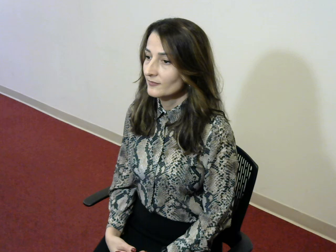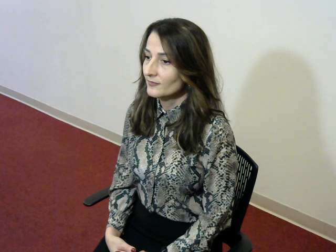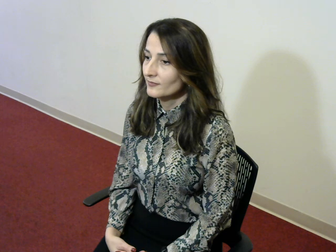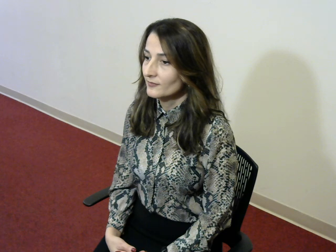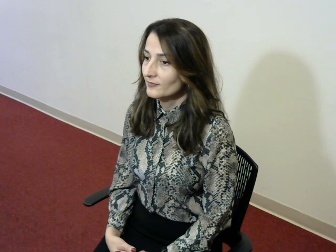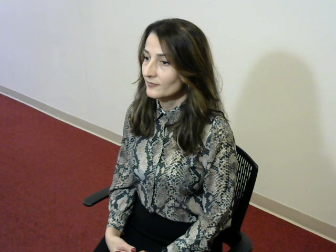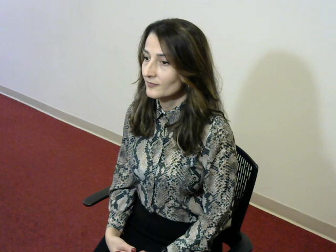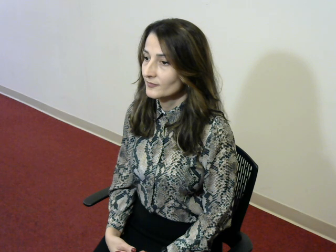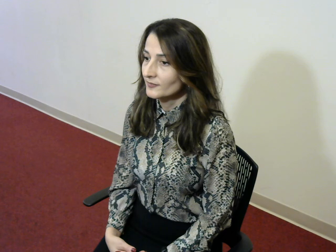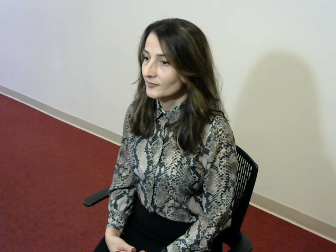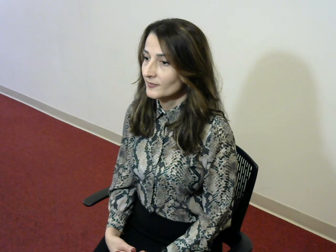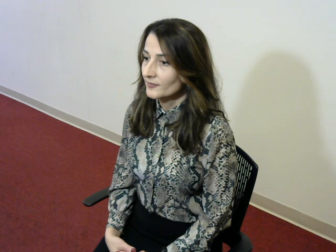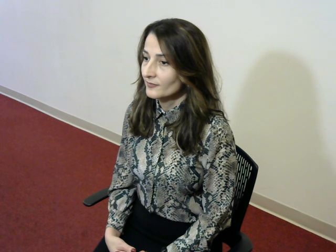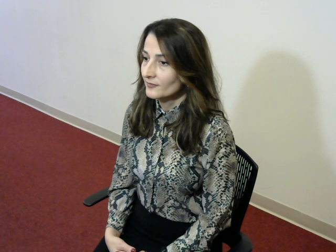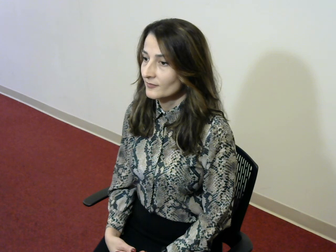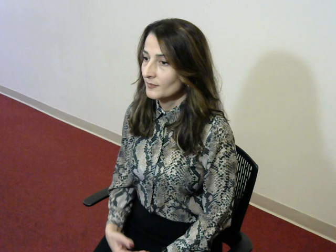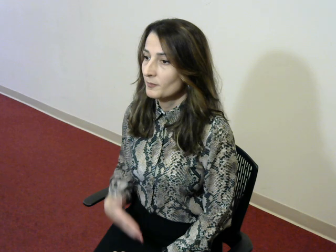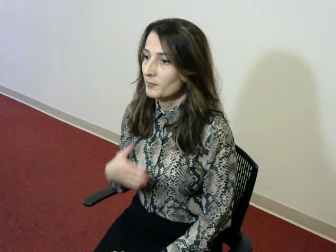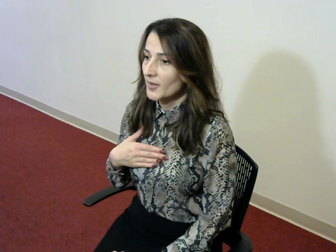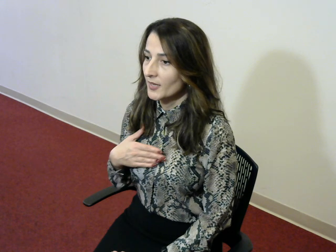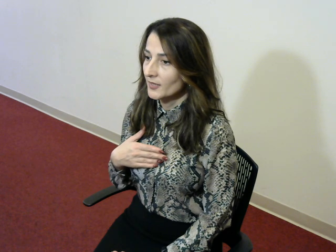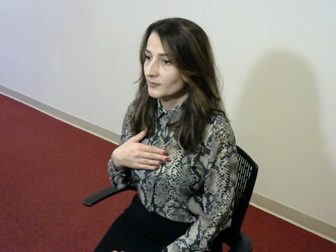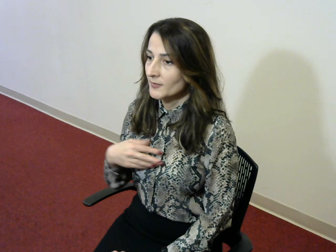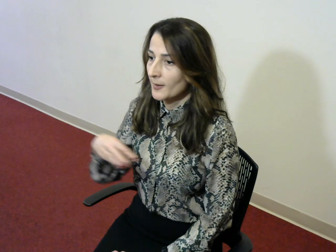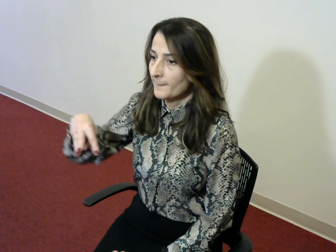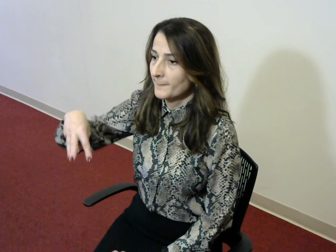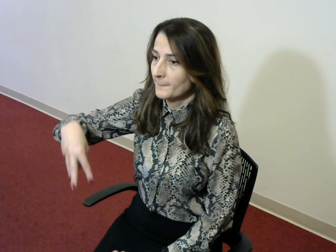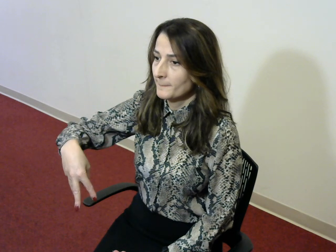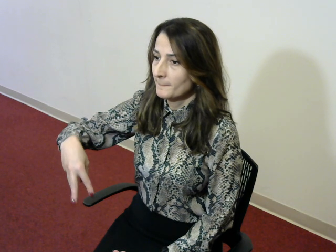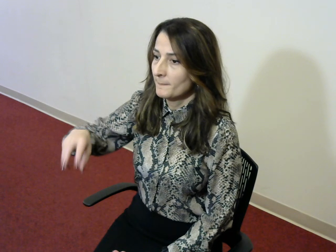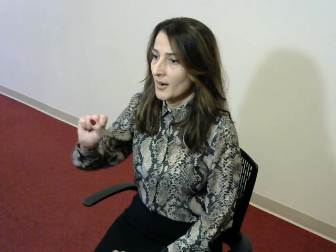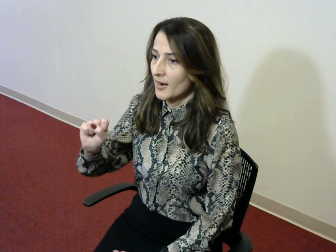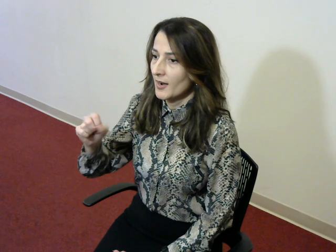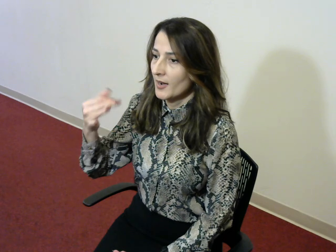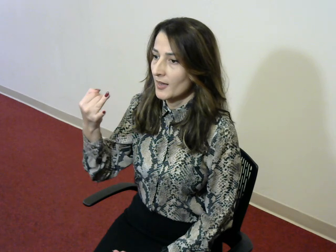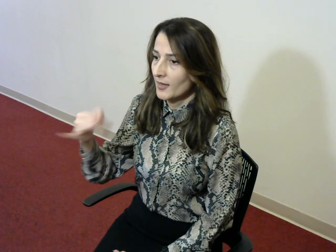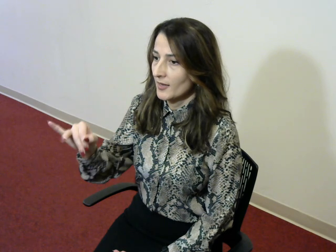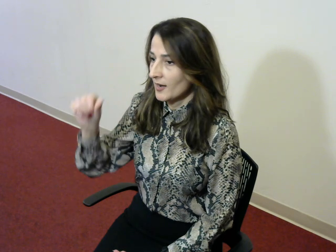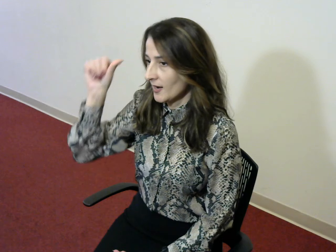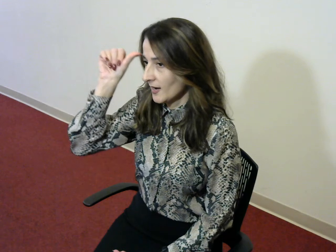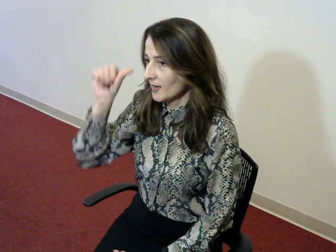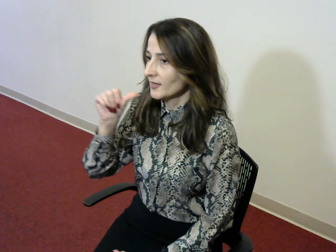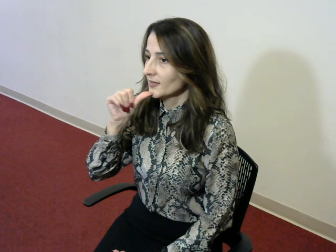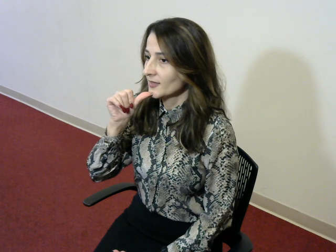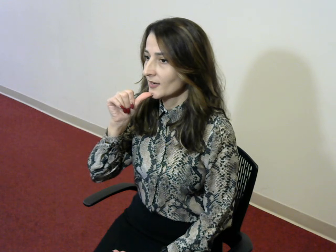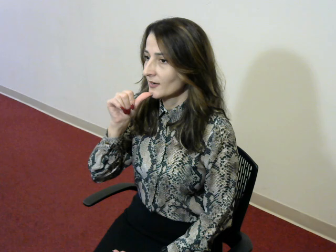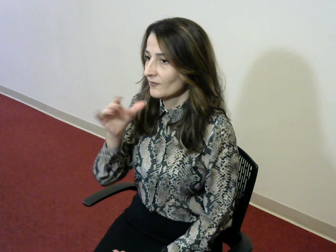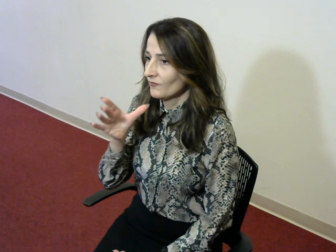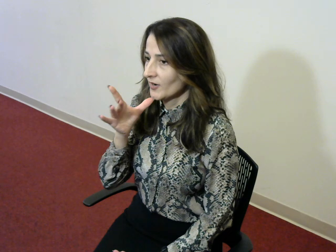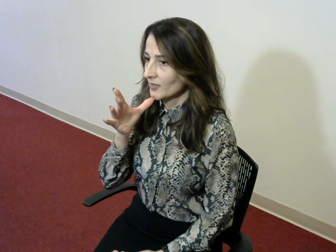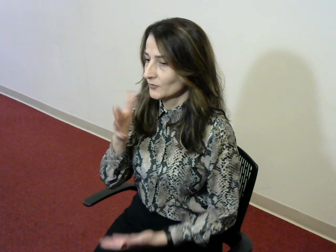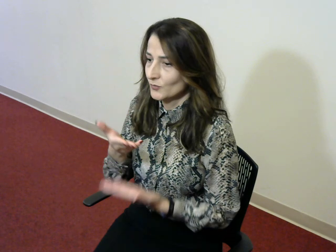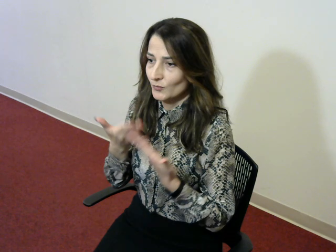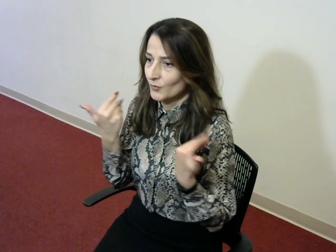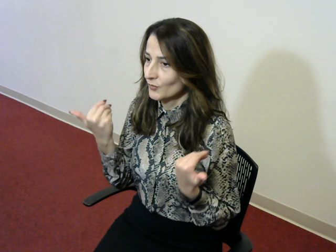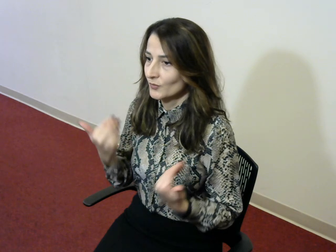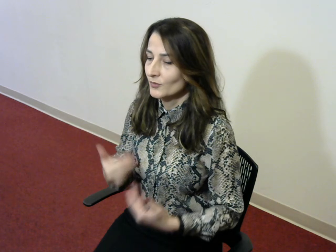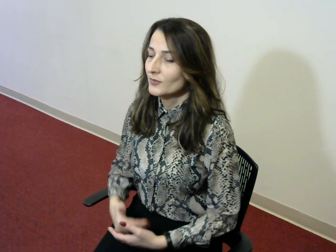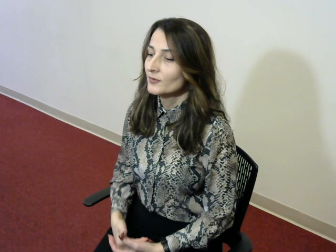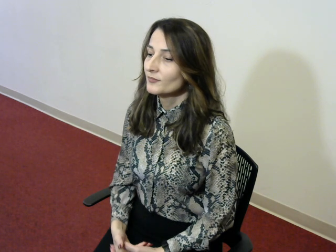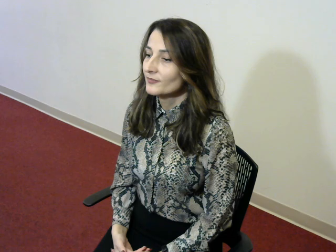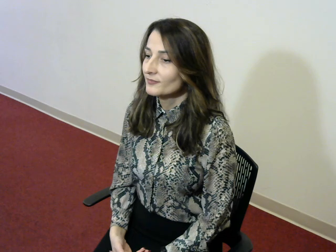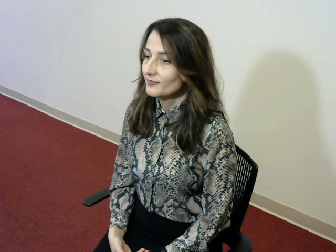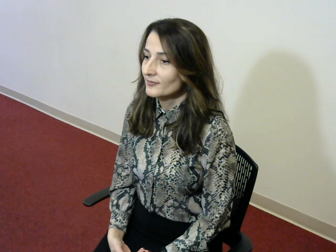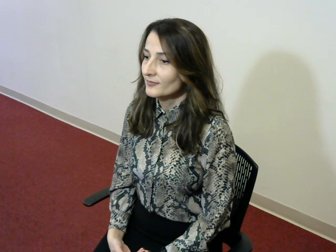Mənim may ayında vaxtım yoxdur